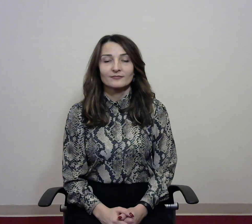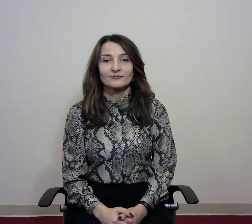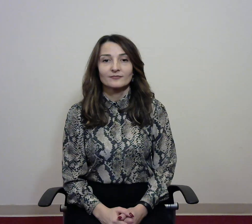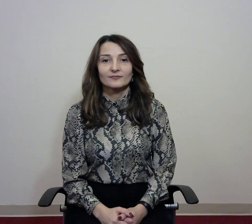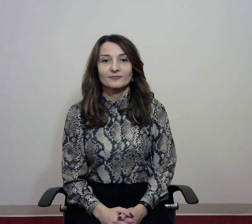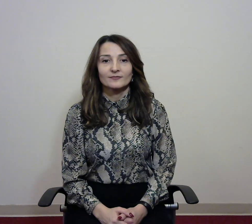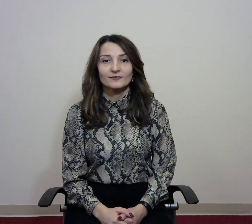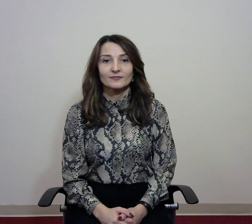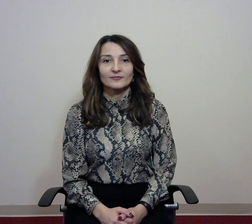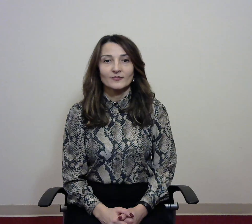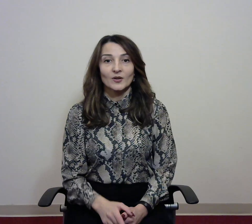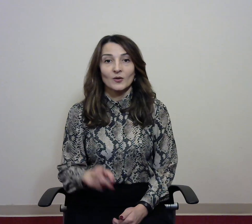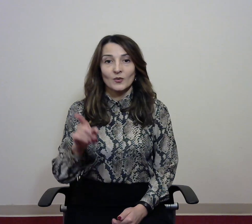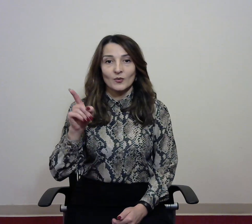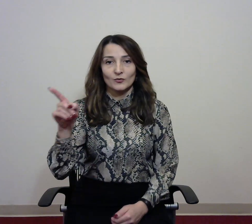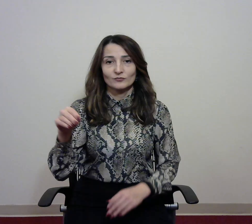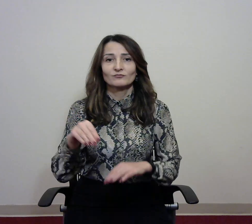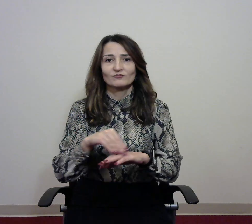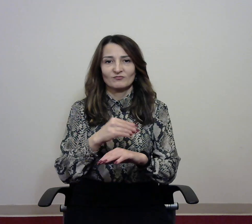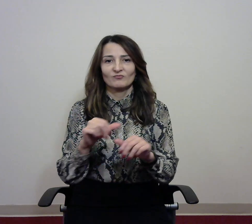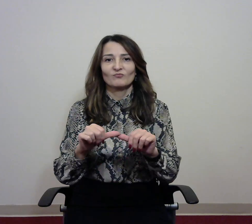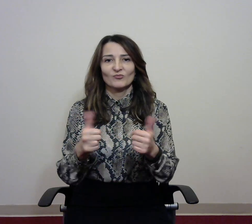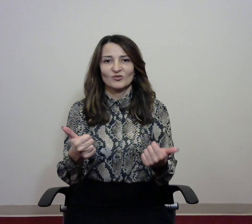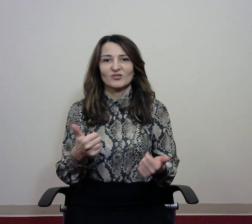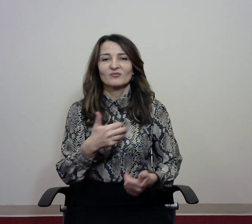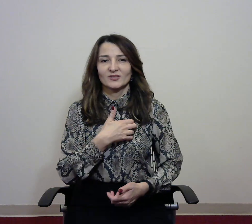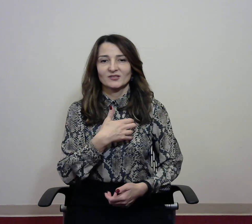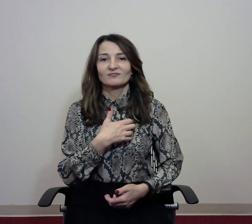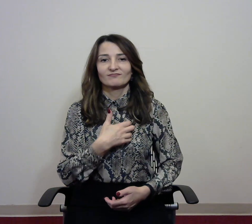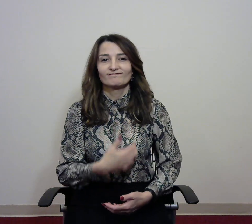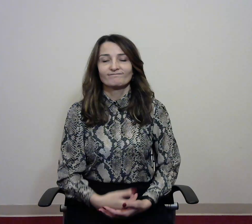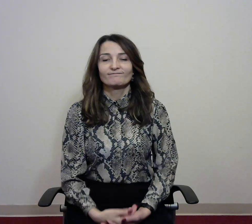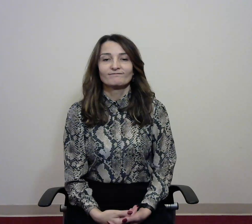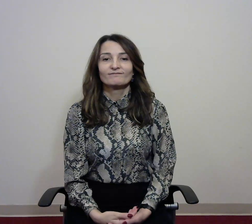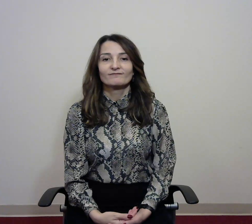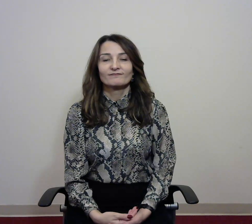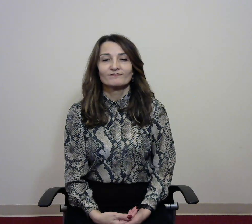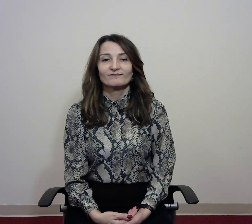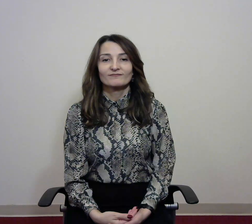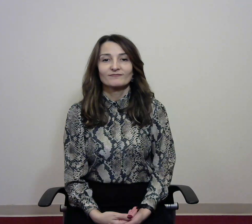O həyat yoldaşından ayrılmaq istəyir